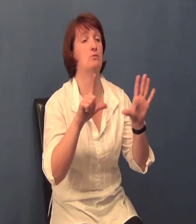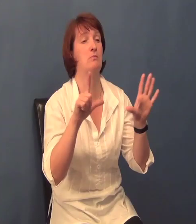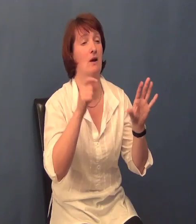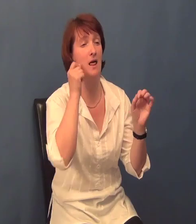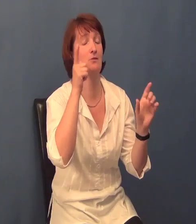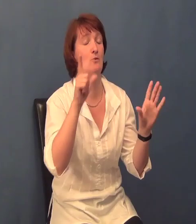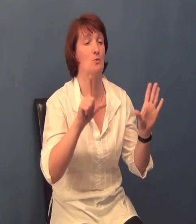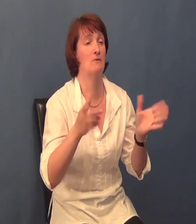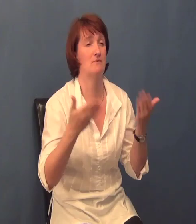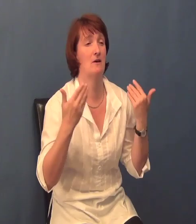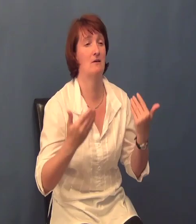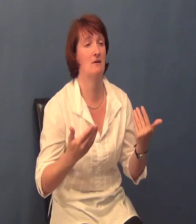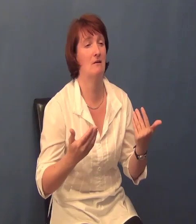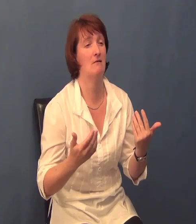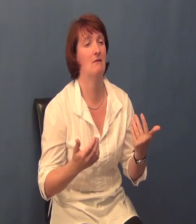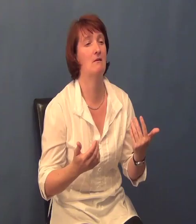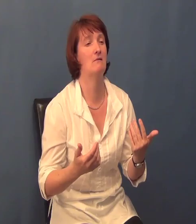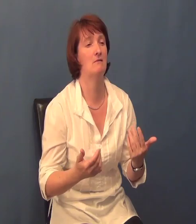O godzinie siódmej... Wstać rano, o siódmej.